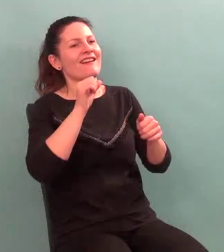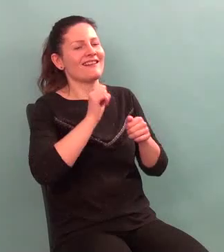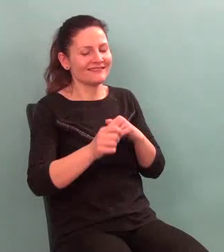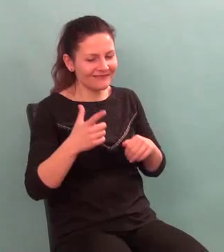Aha.